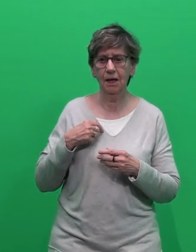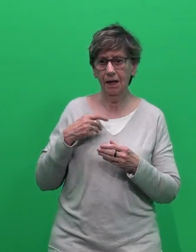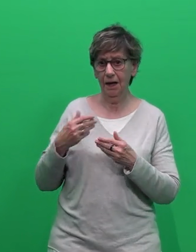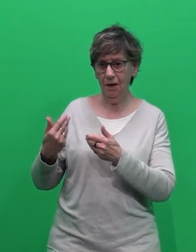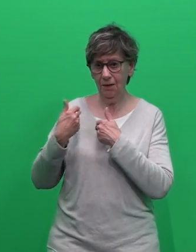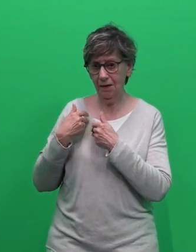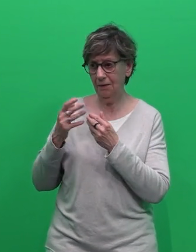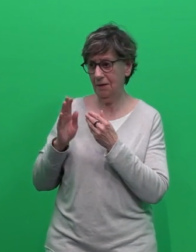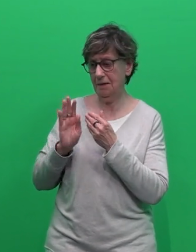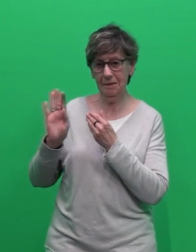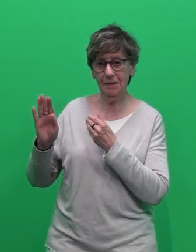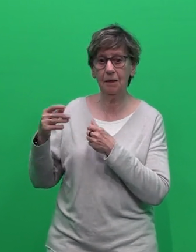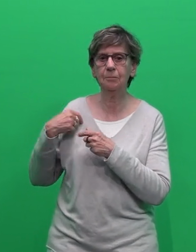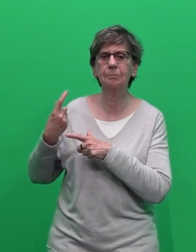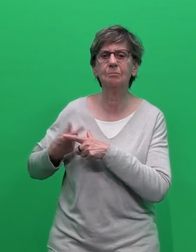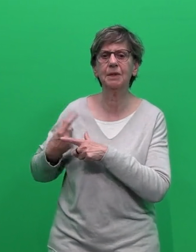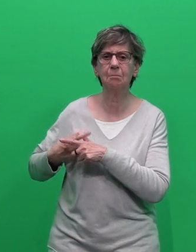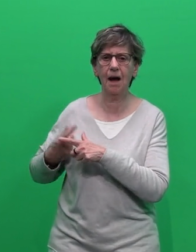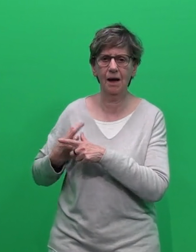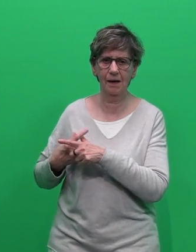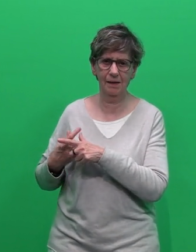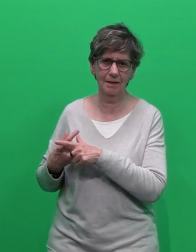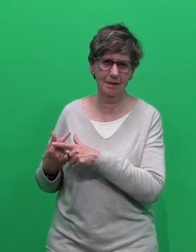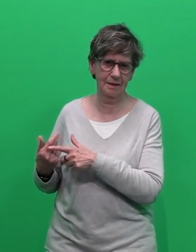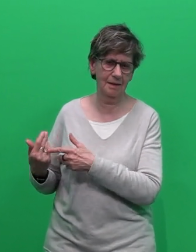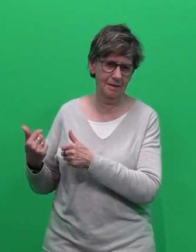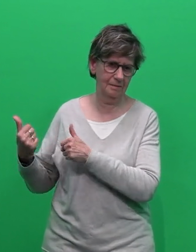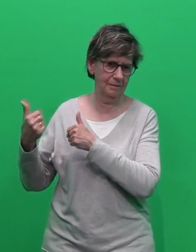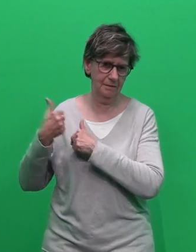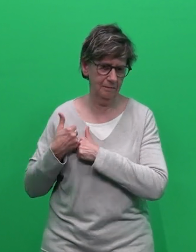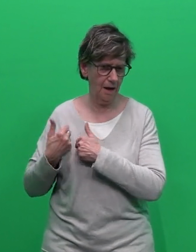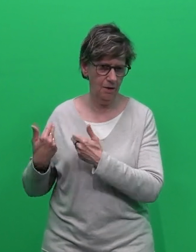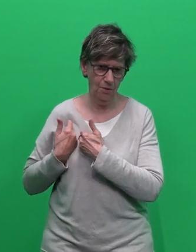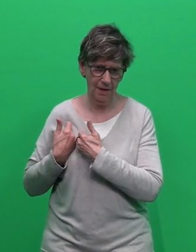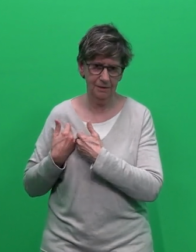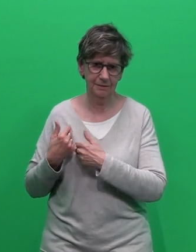M'ajuda la meva veïna, que és la meva cosina, ella m'ajuda.